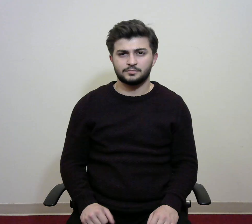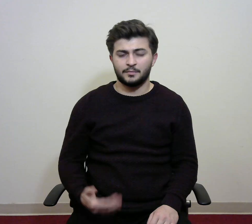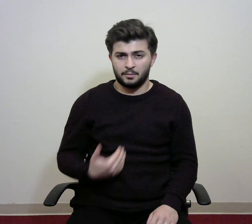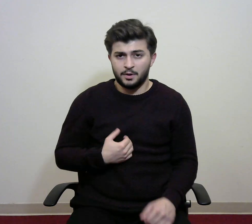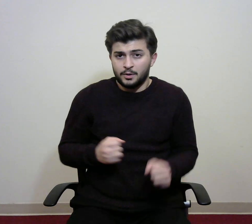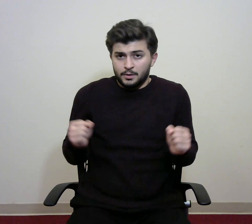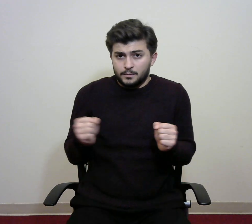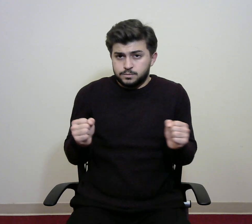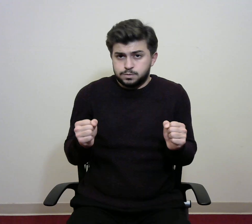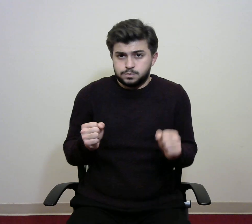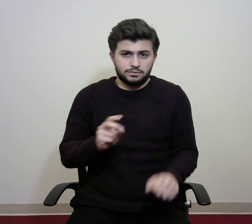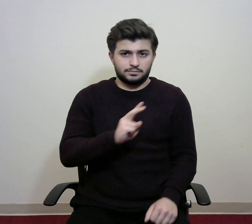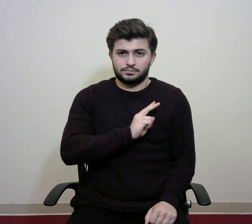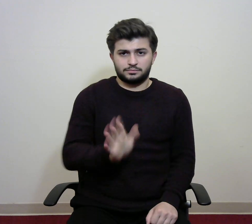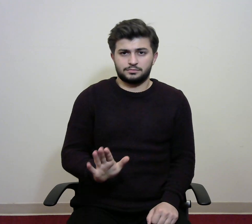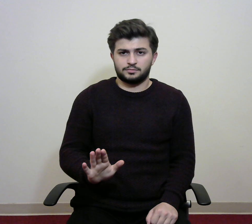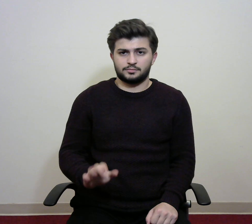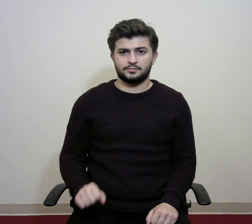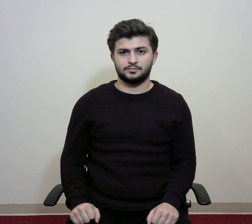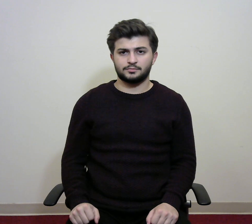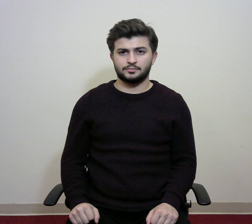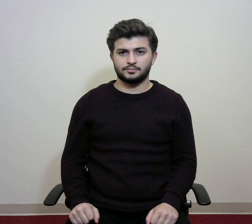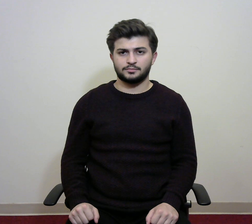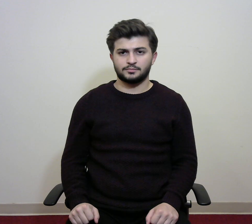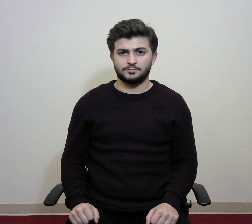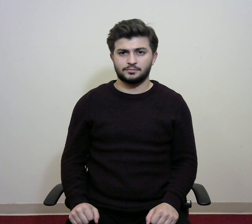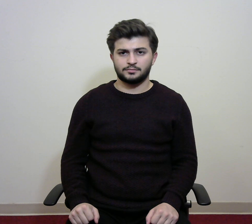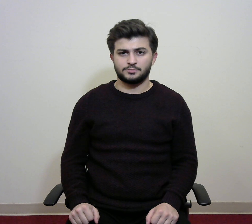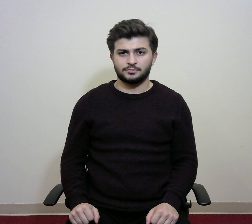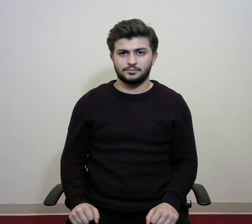Mən qışı sevmirəm